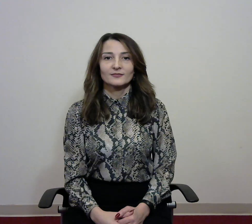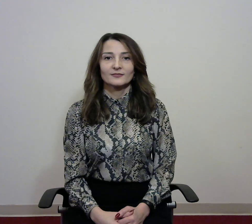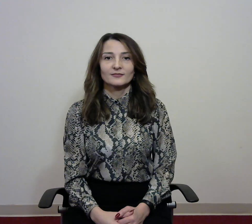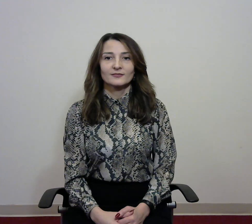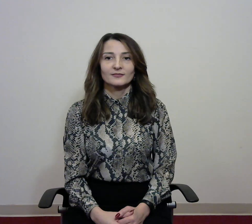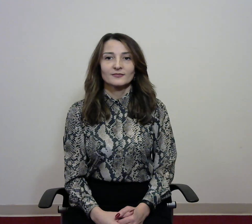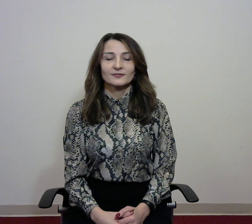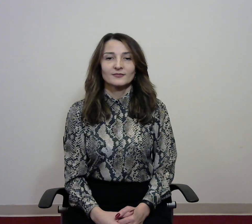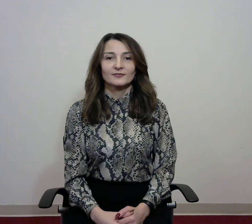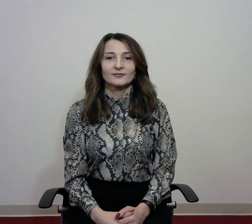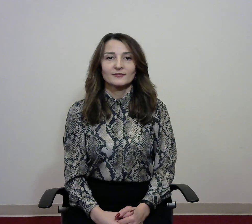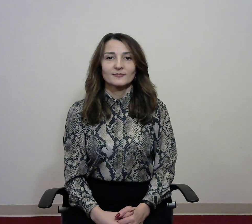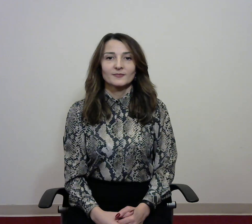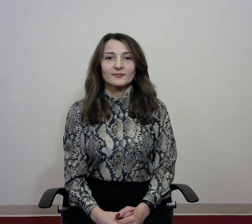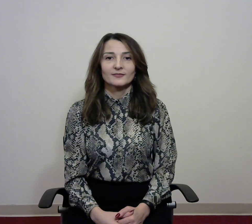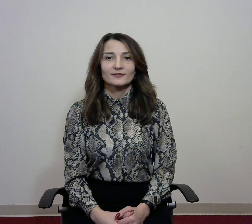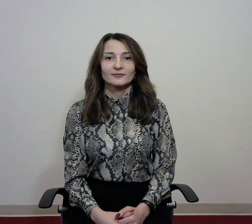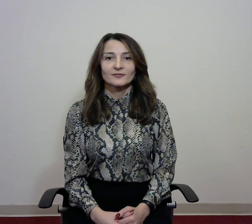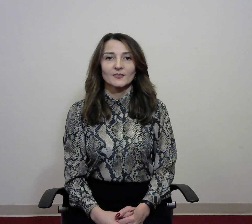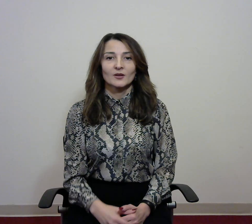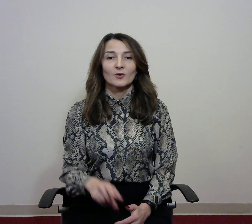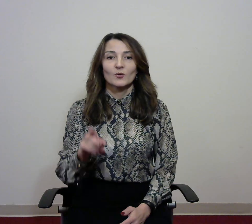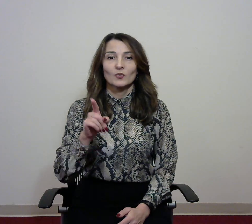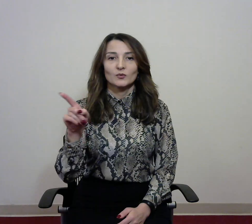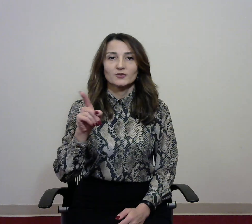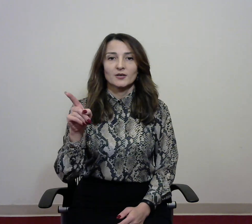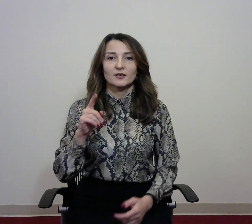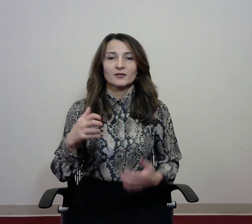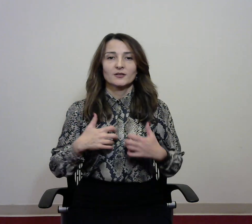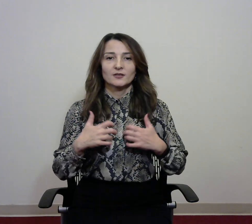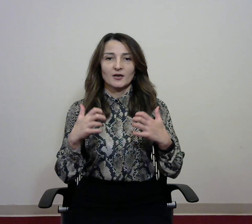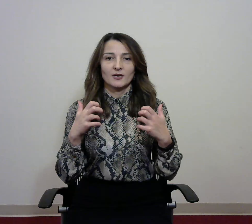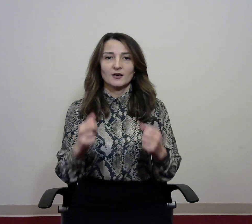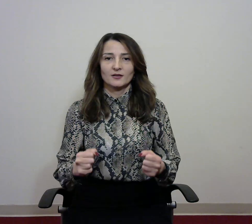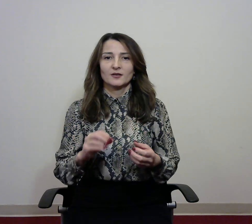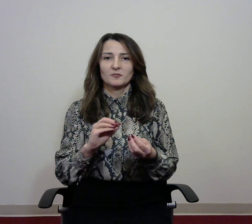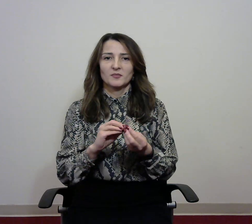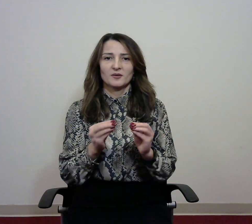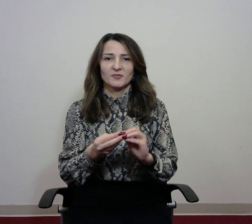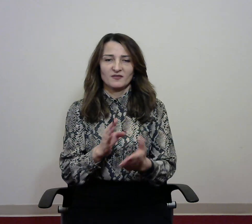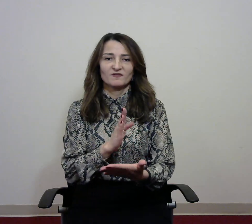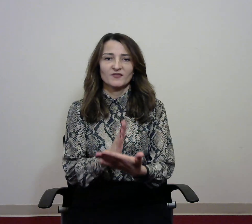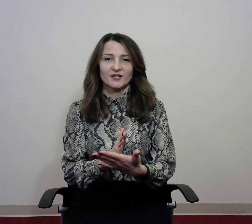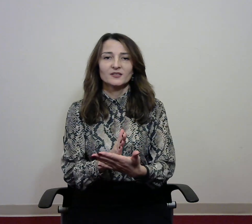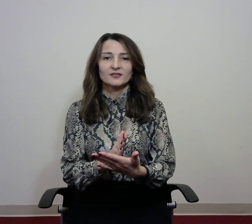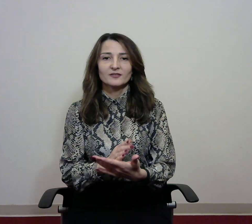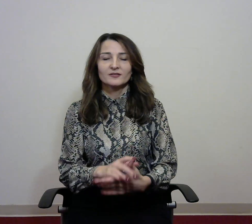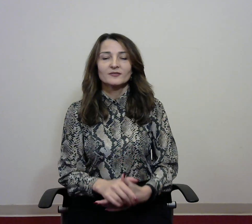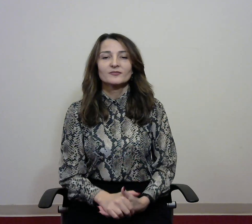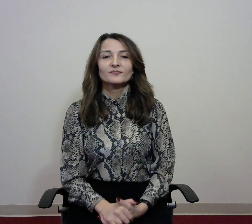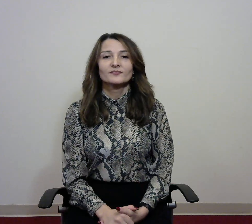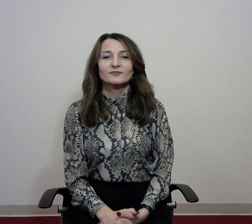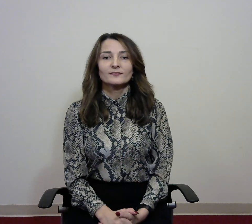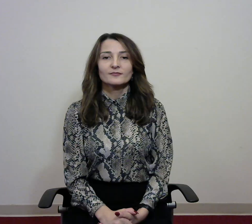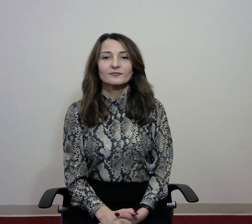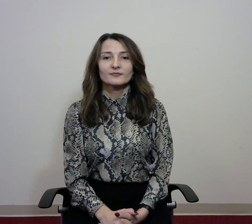Onun sağlamlıq problemi var